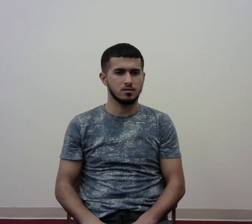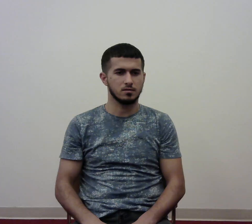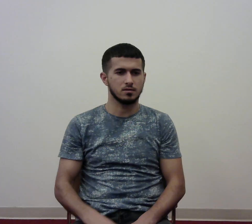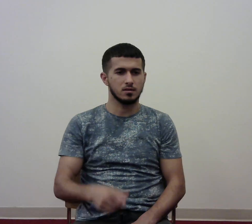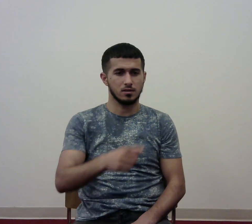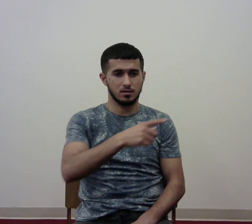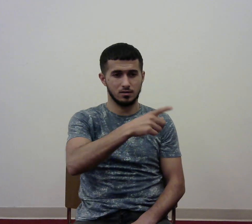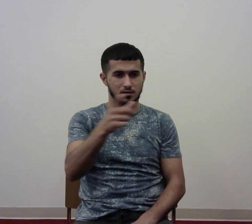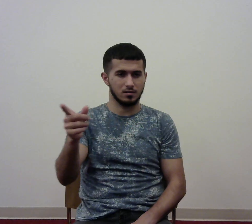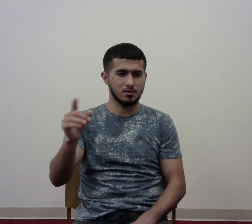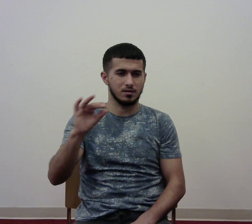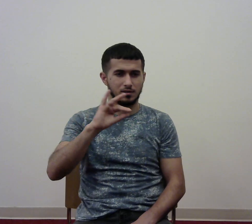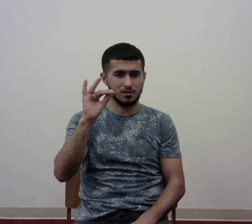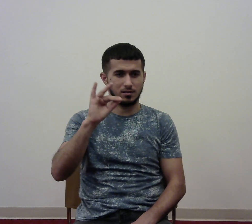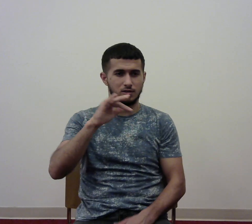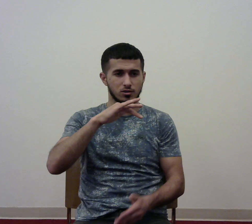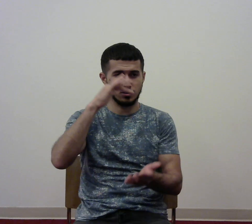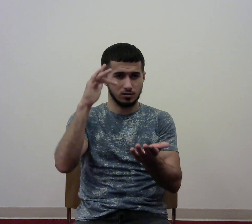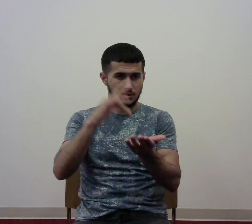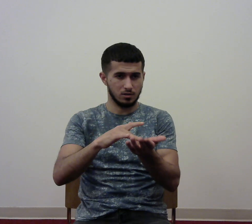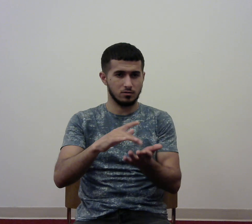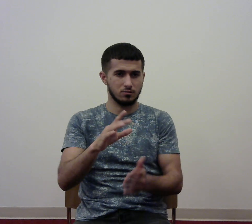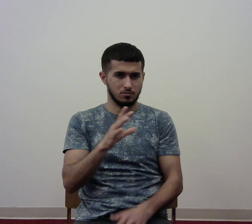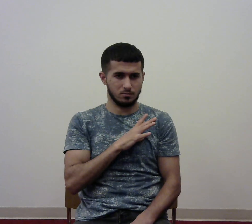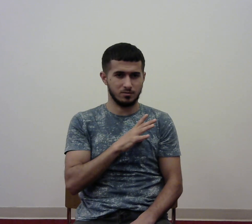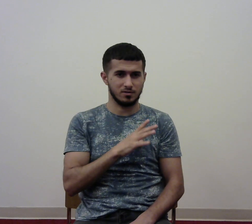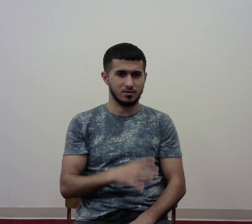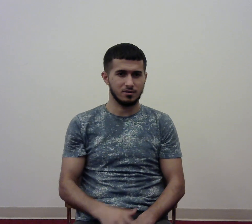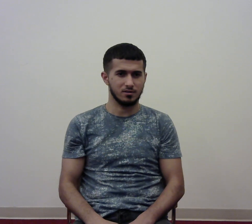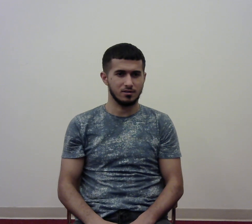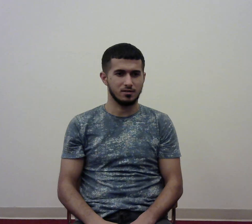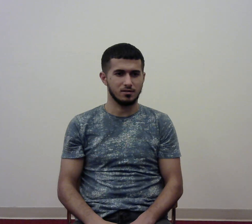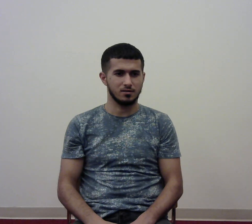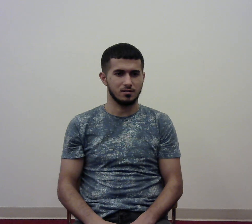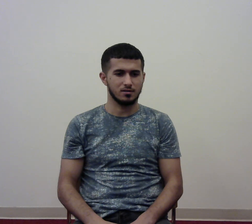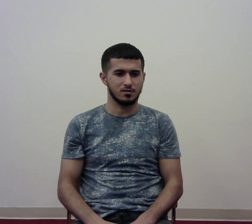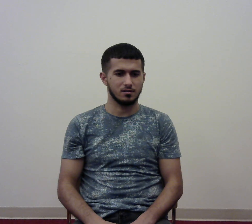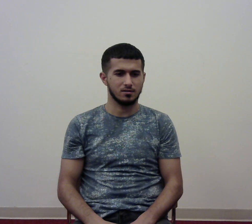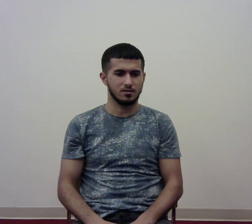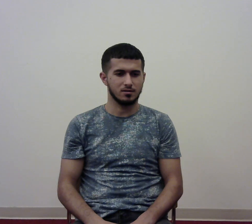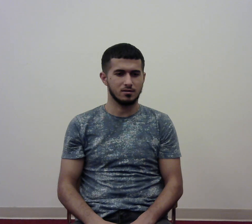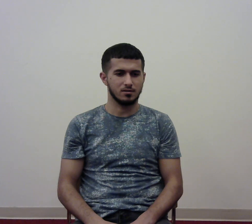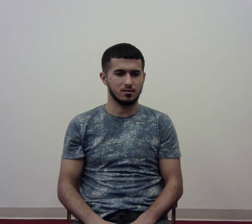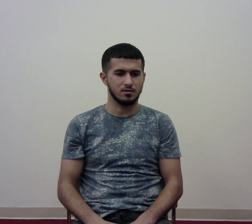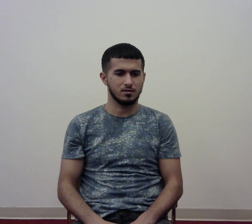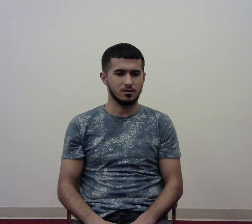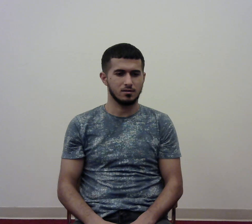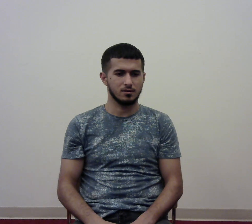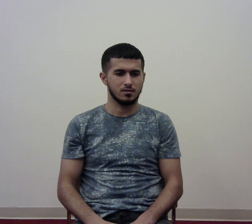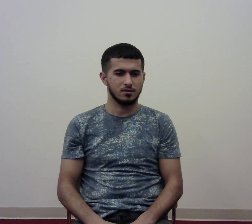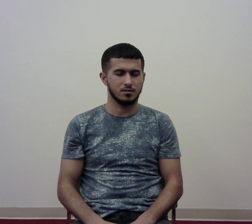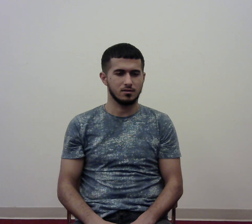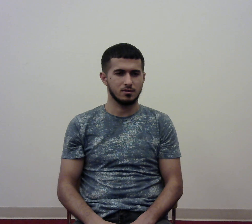Siz İçərişəhərdə olmusuz?